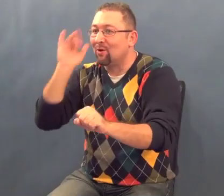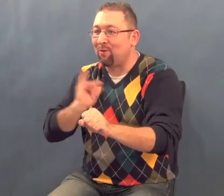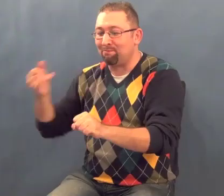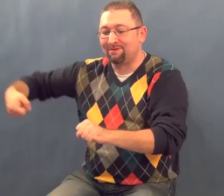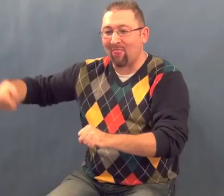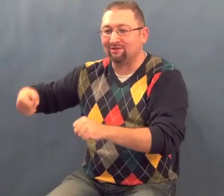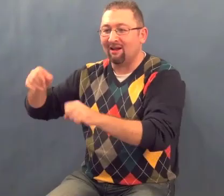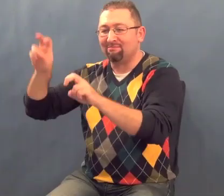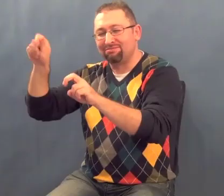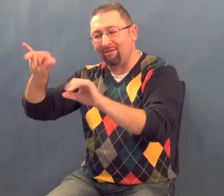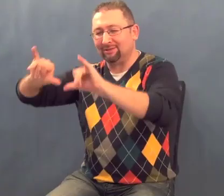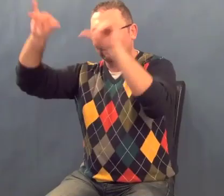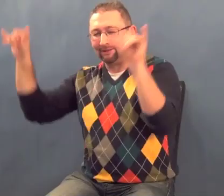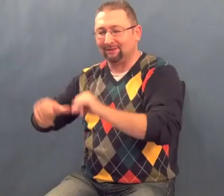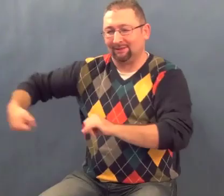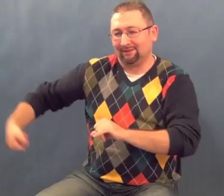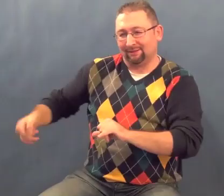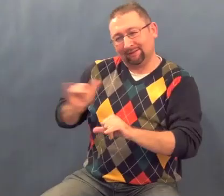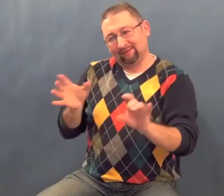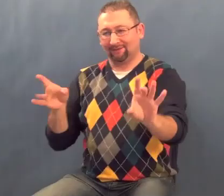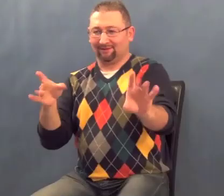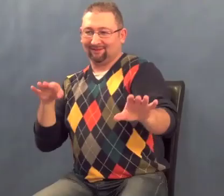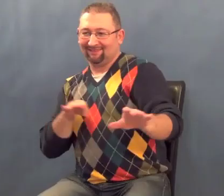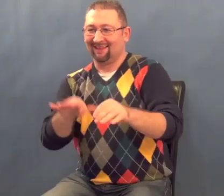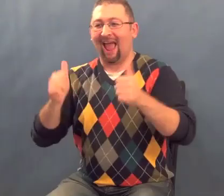Chuligani są przygotowani i biegają z teczką pełną pieniędzy.